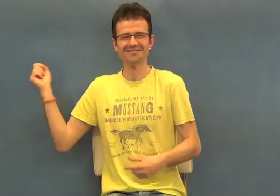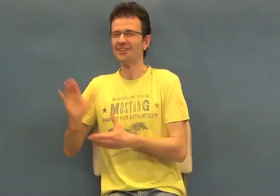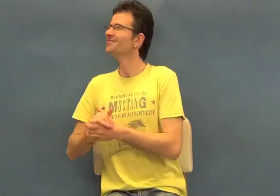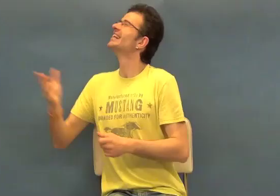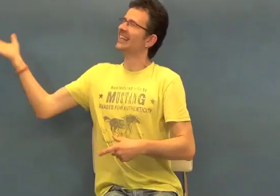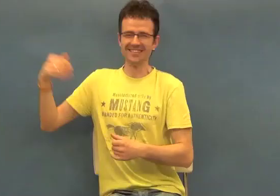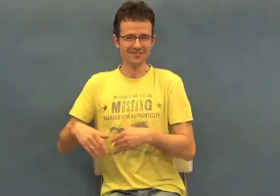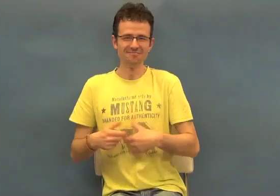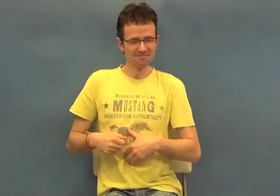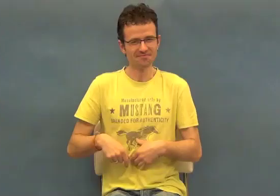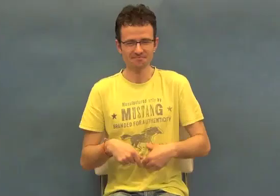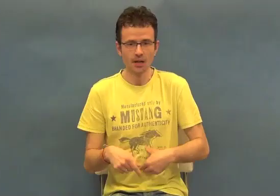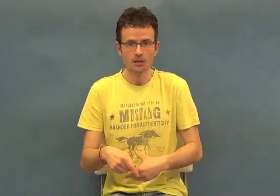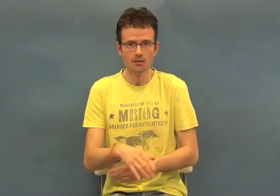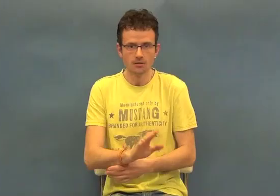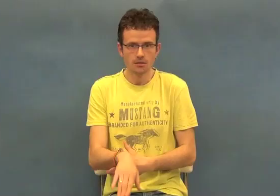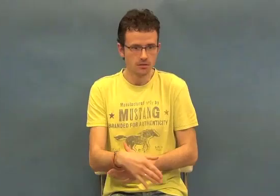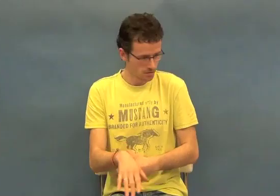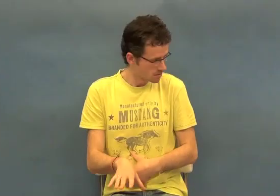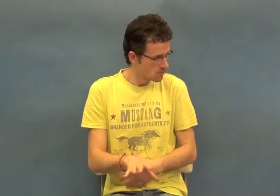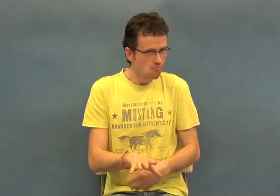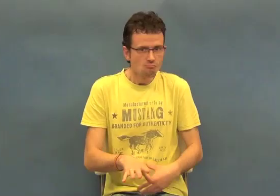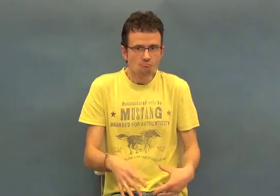Zawołała męża i niespodziewanie spostrzegła, że nie ma jabłek.